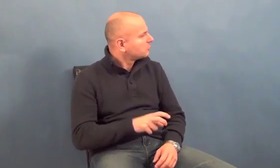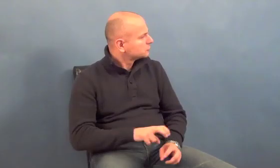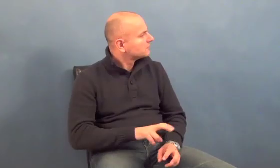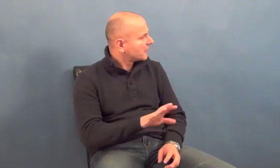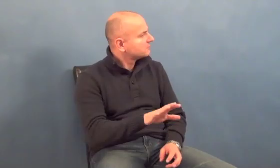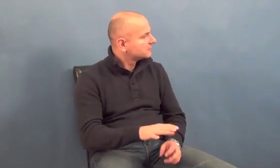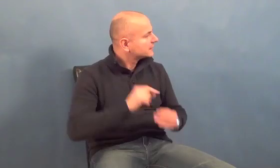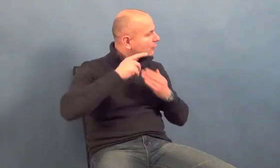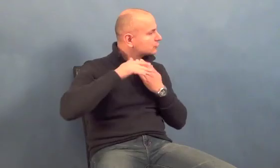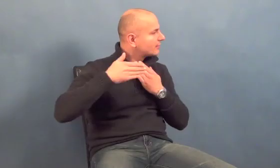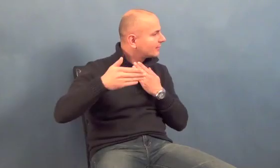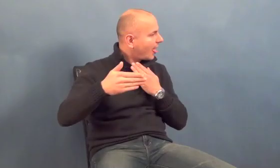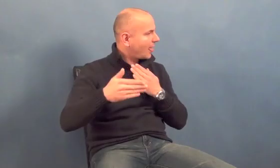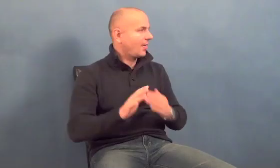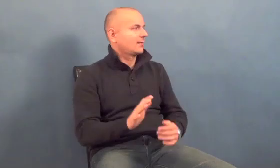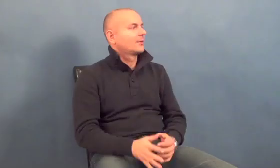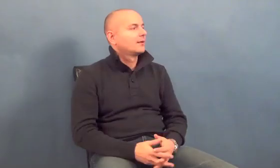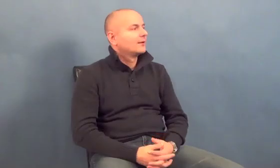Używam go, ale trochę dalej ode mnie.